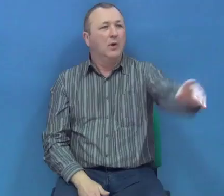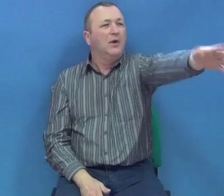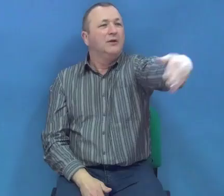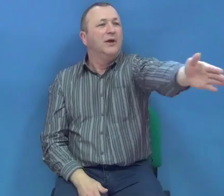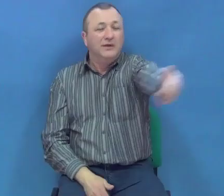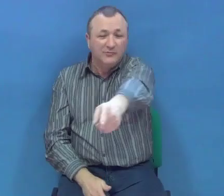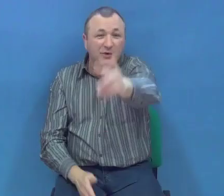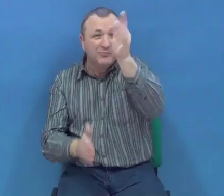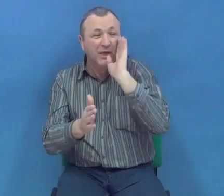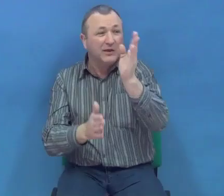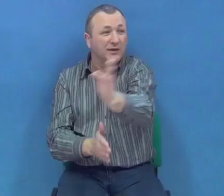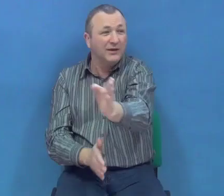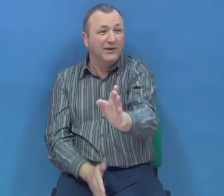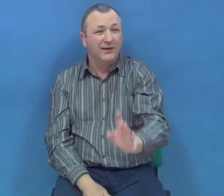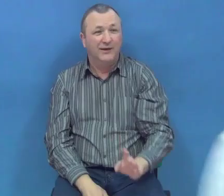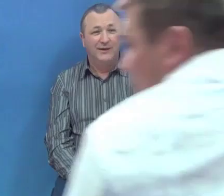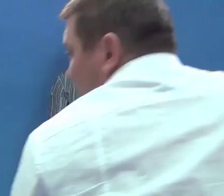Wracaj na miejsce, musimy siedzieć równo i prosto.